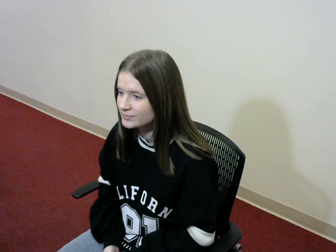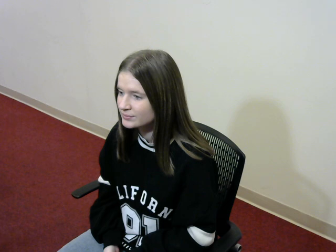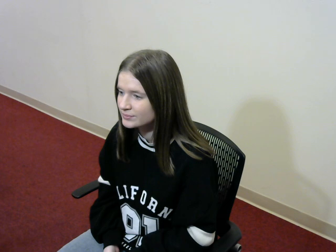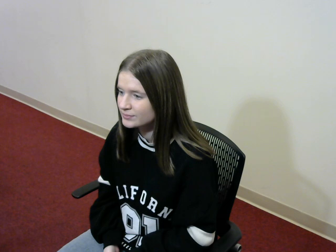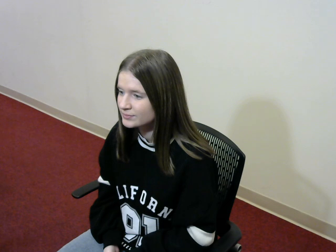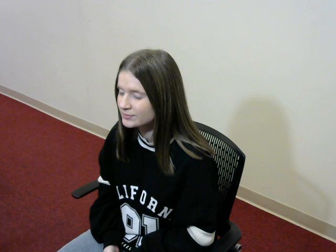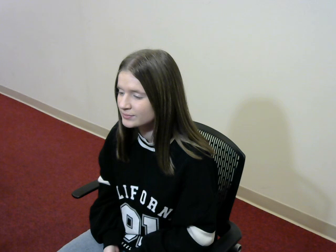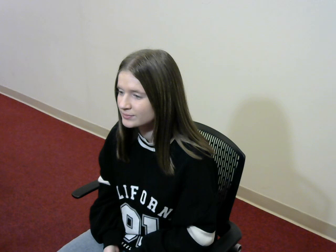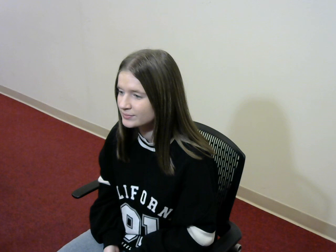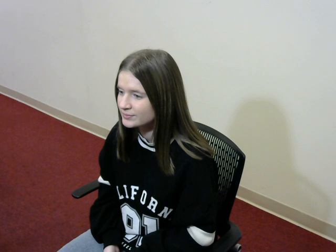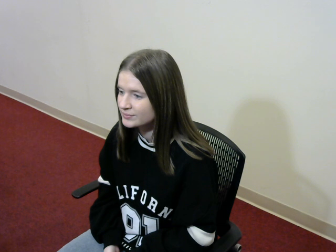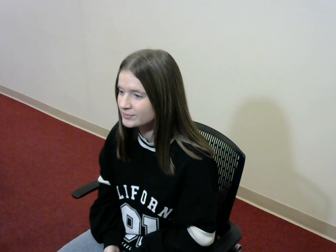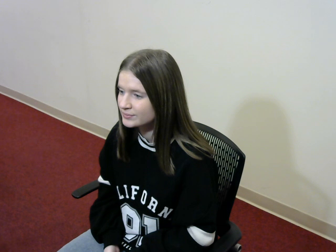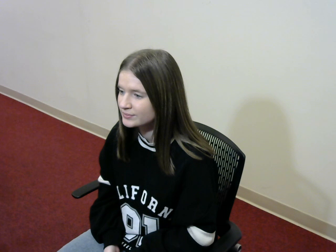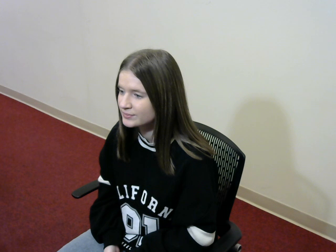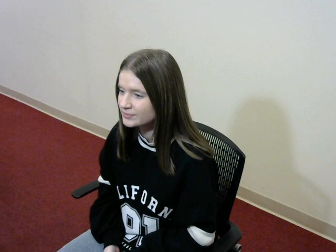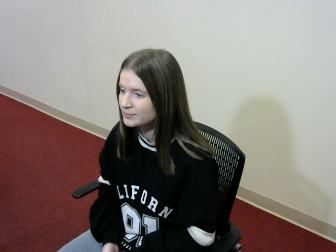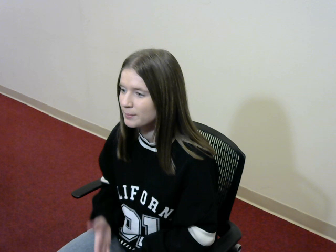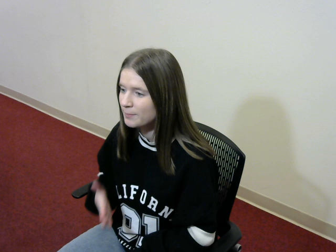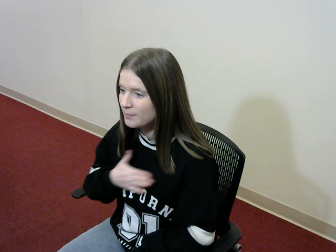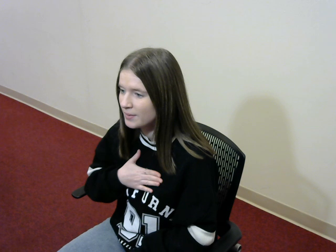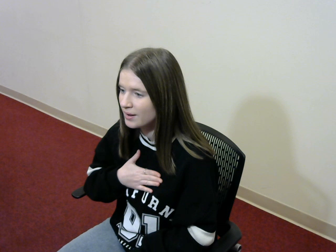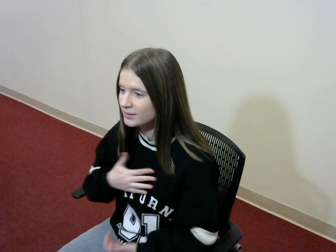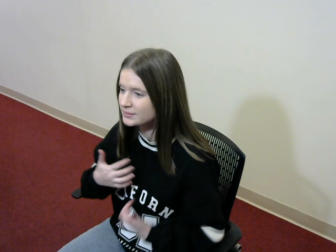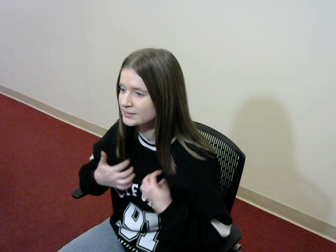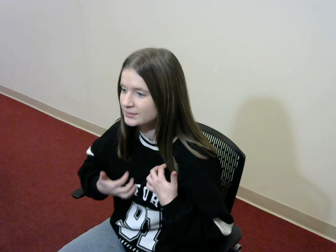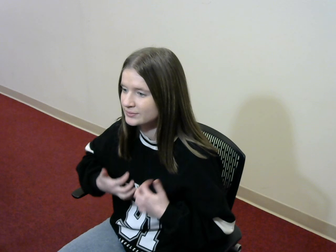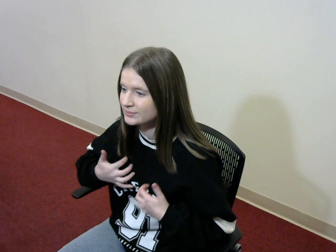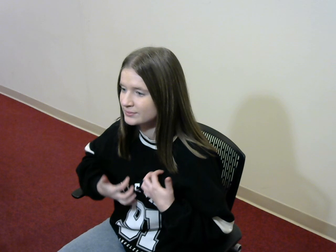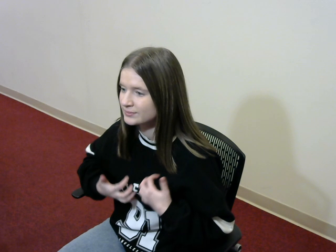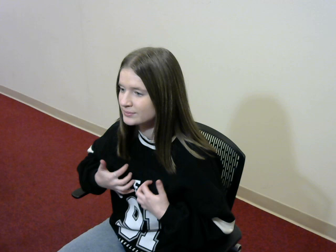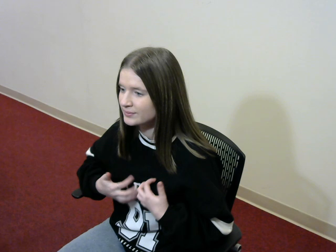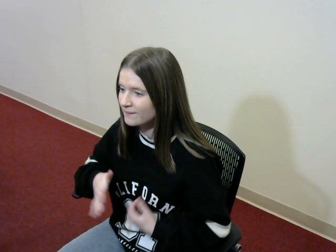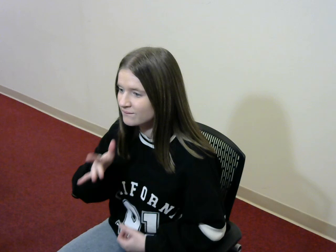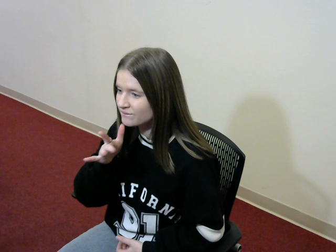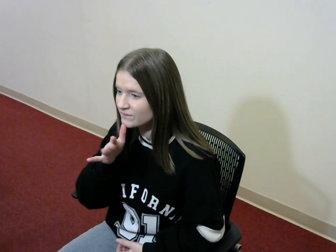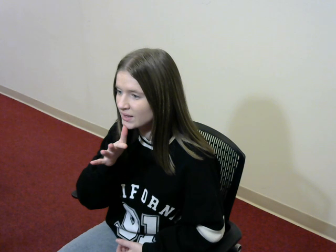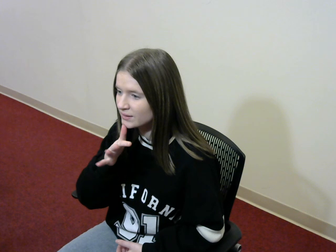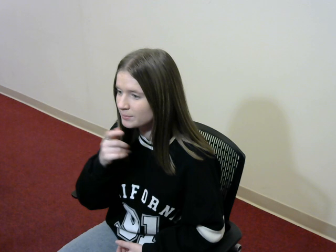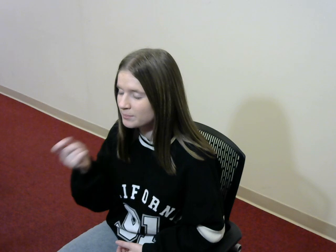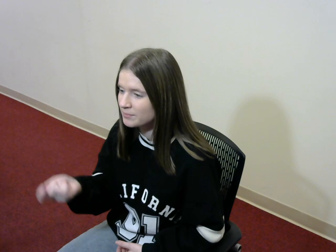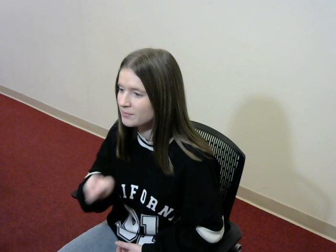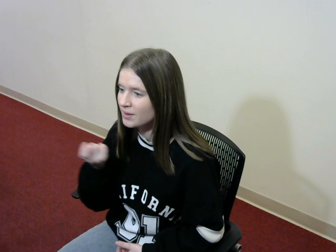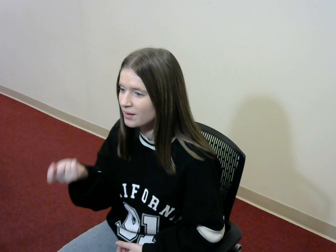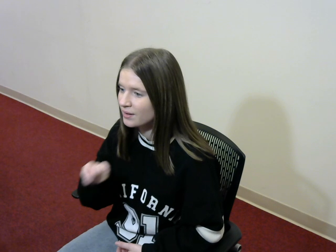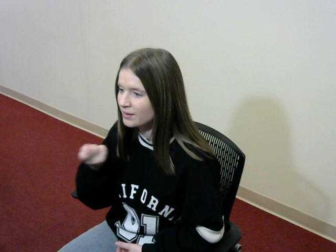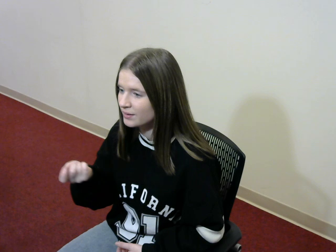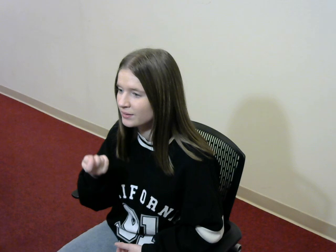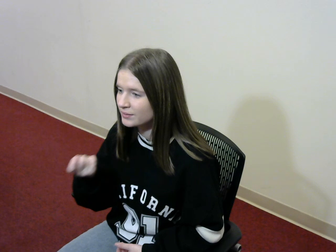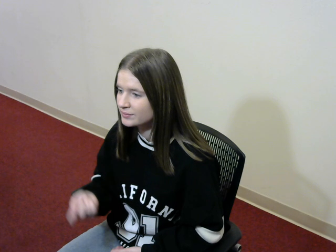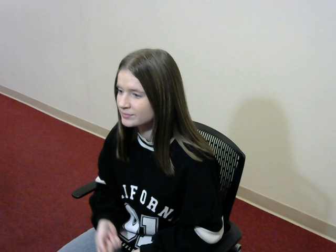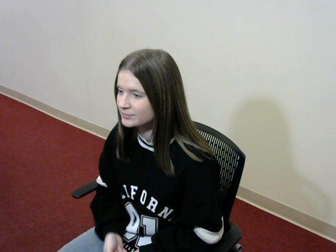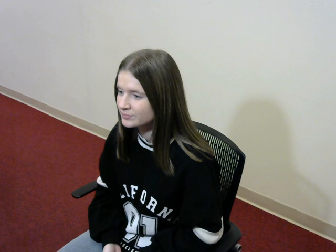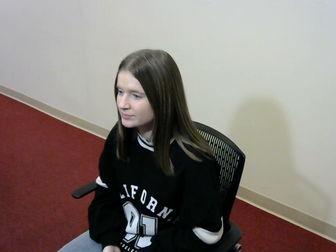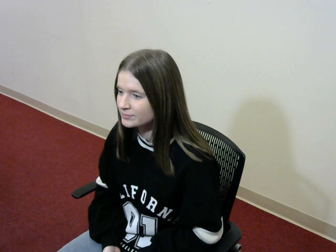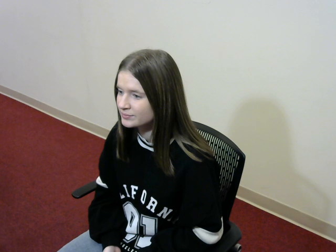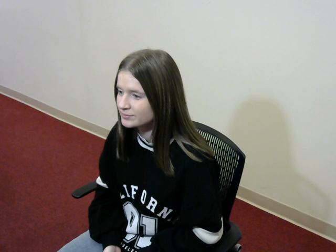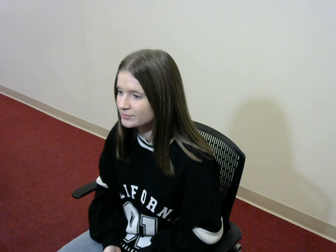Mən tələsirəm, vaxtım azdır